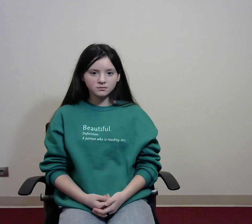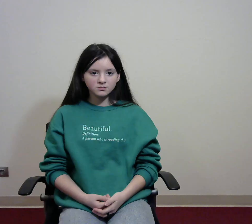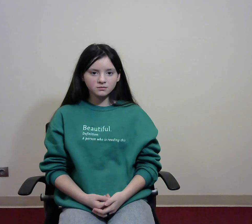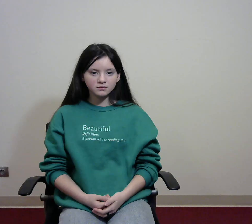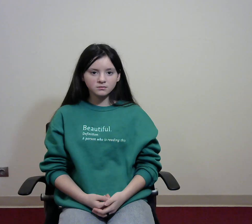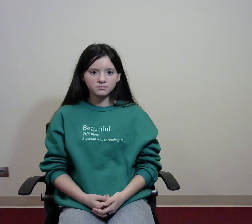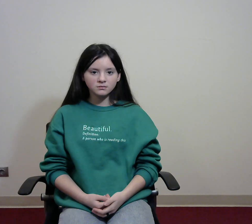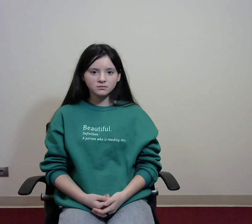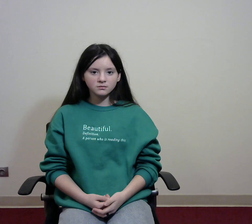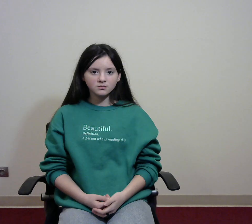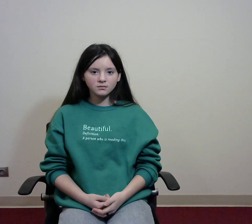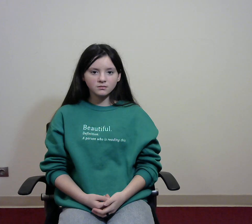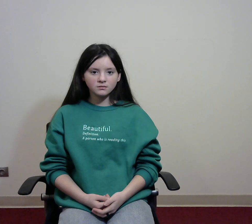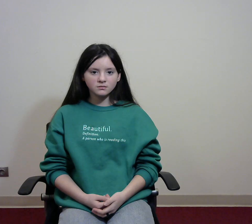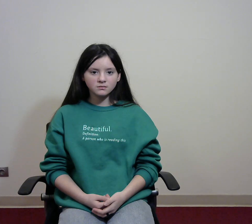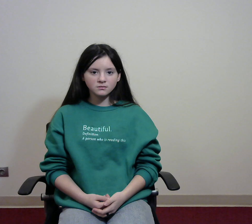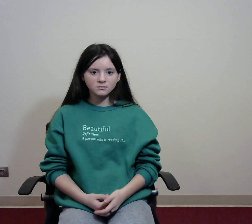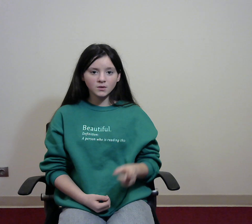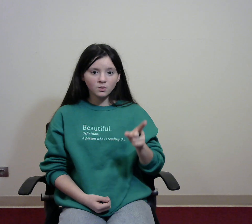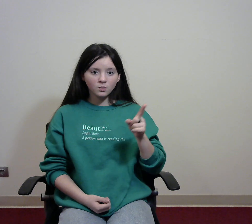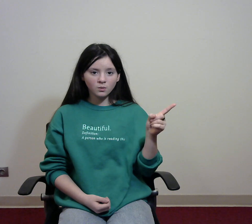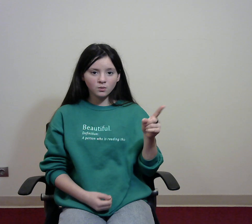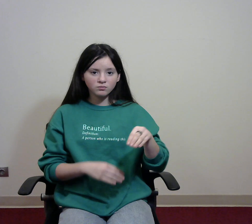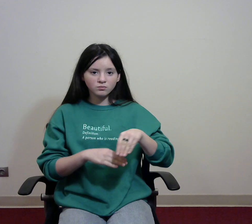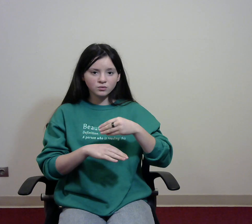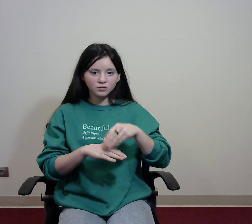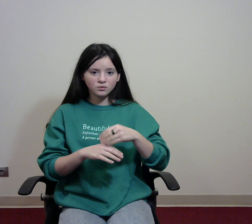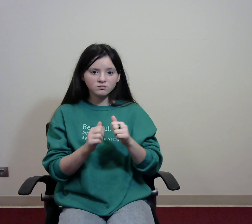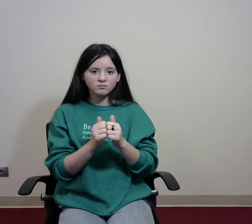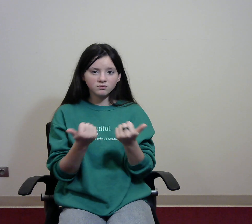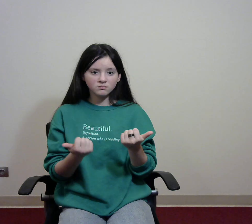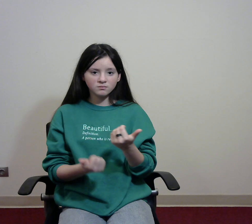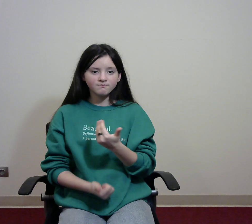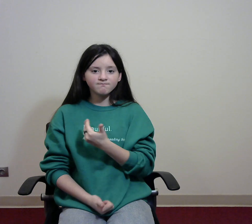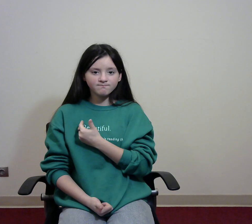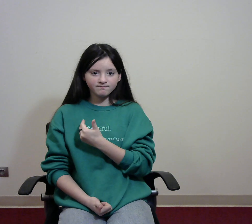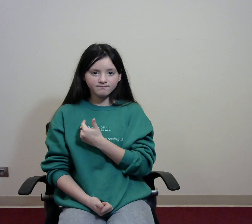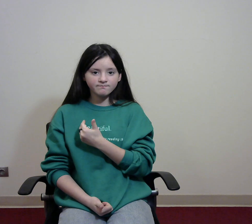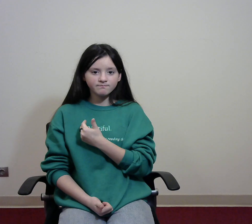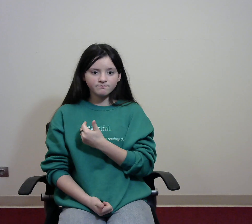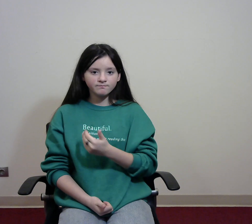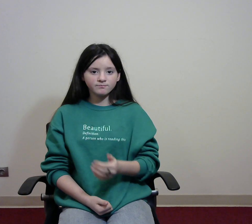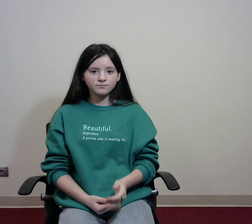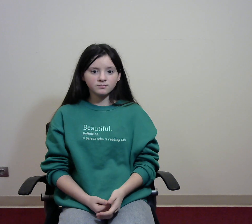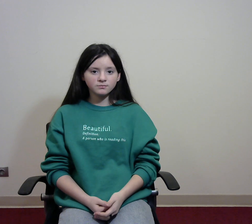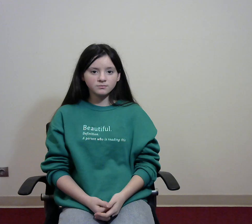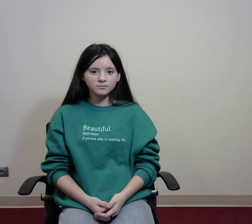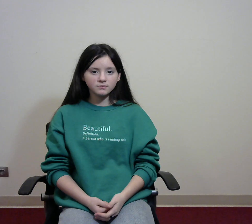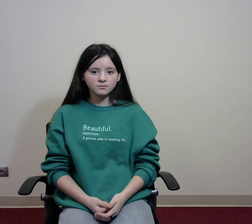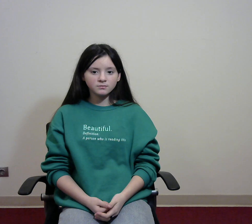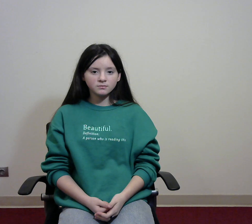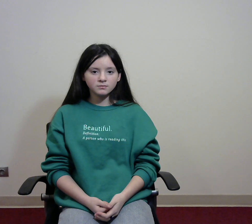O həyat yoldaşından ayrılmaq istəyir